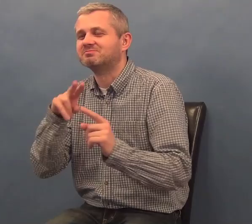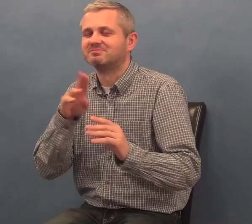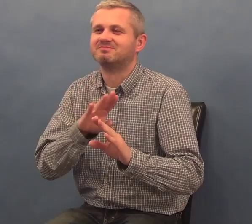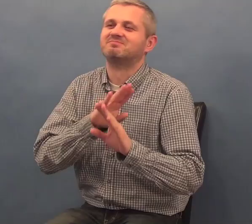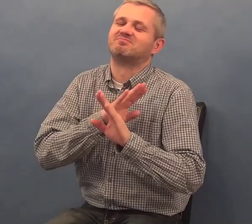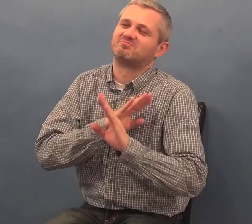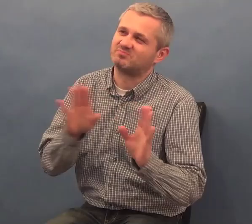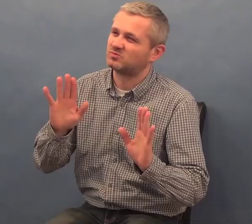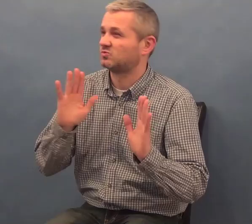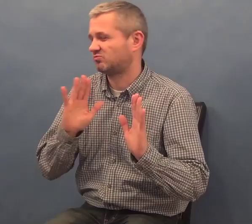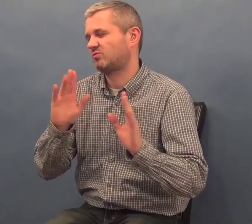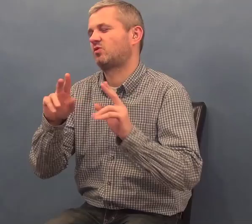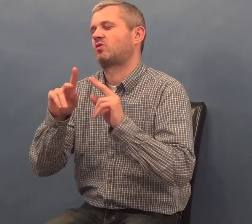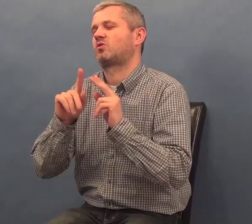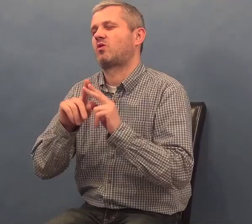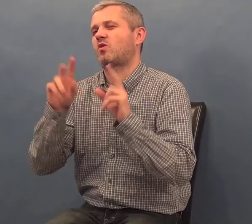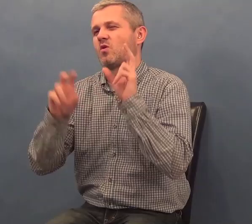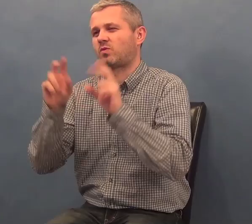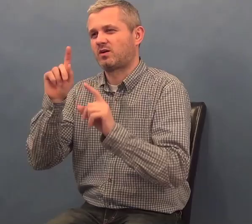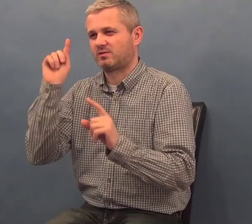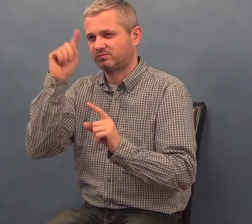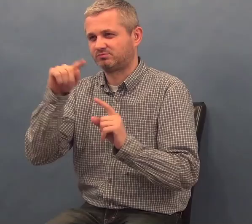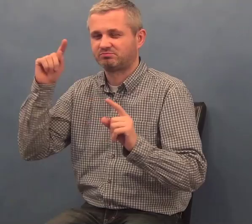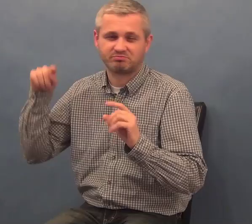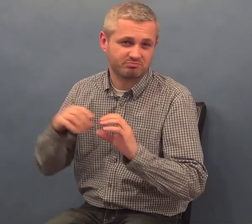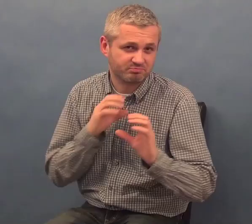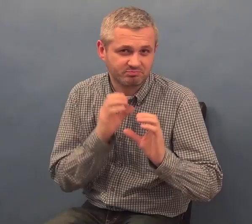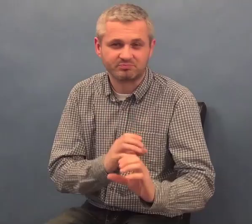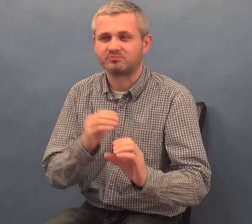Kończą zwiedzać i podjeżdżają do hotelu.